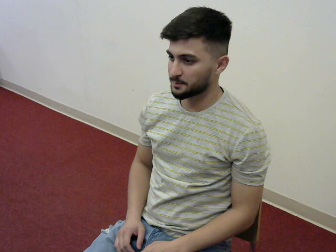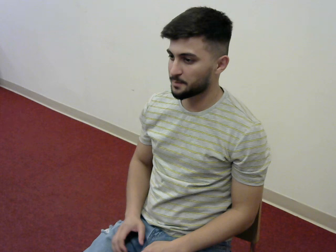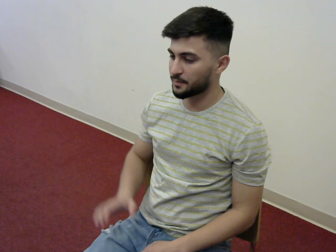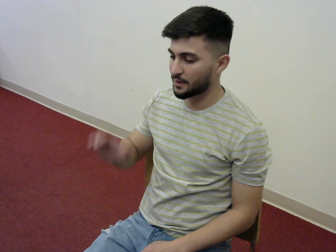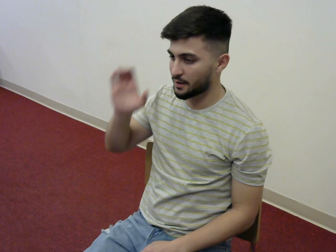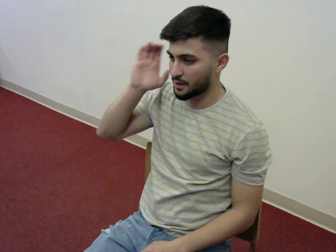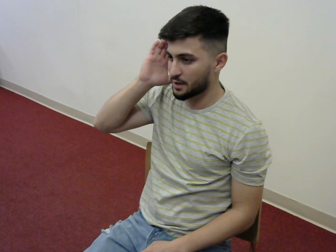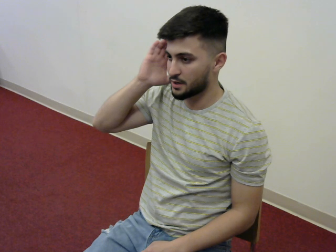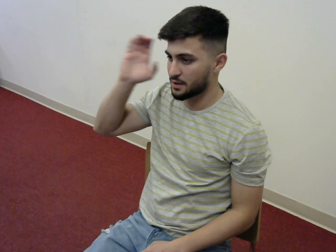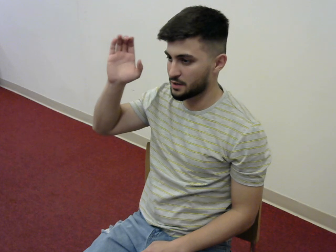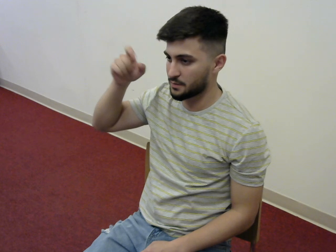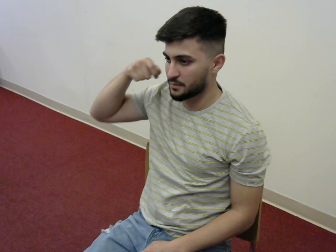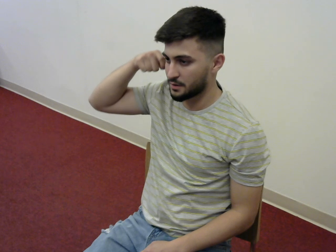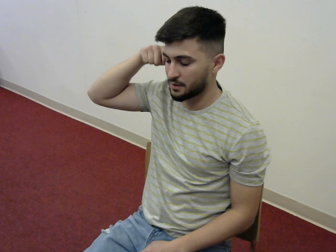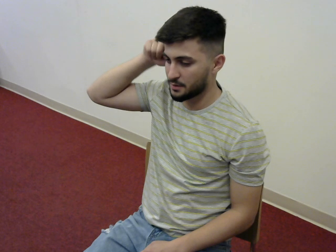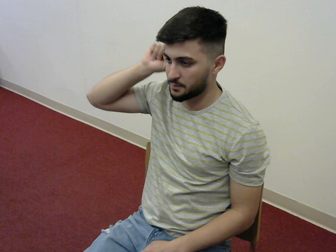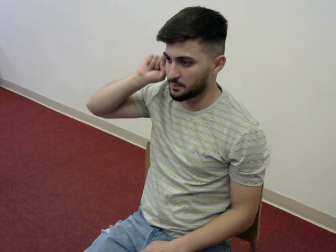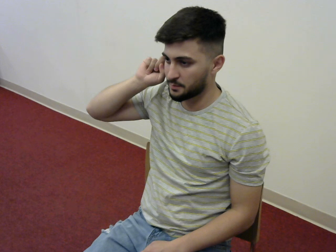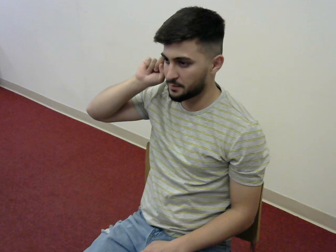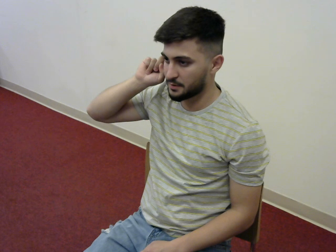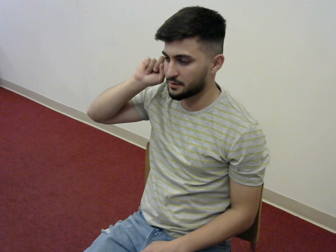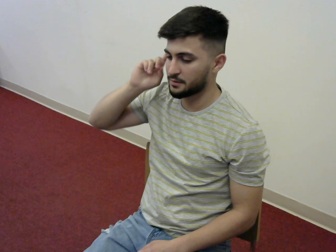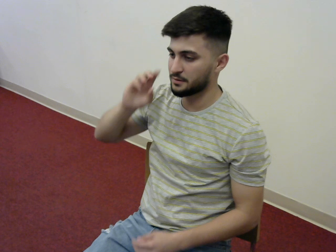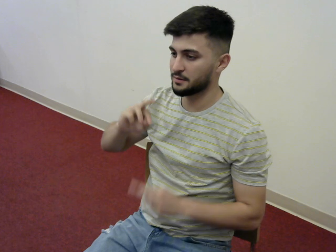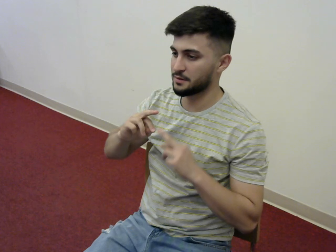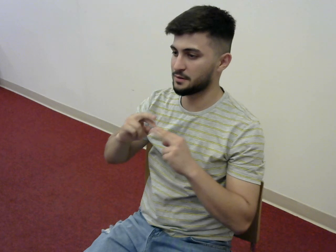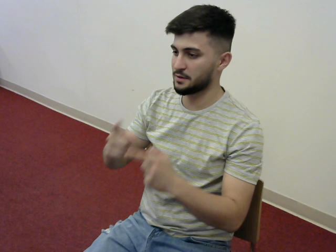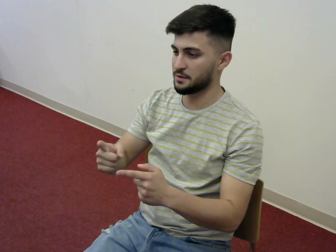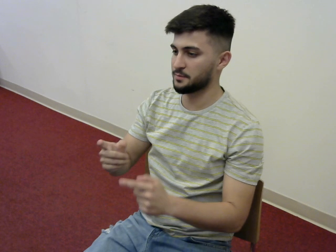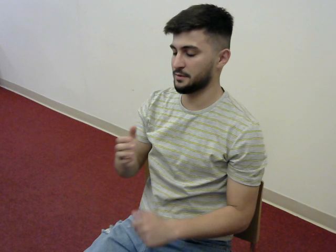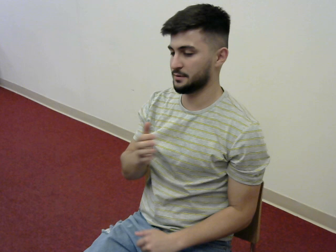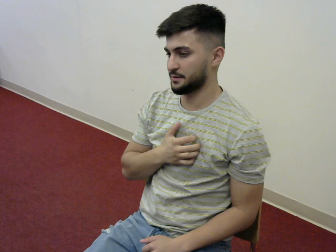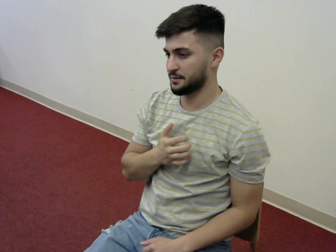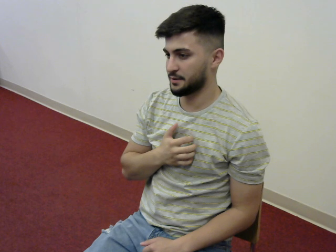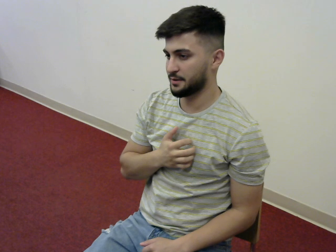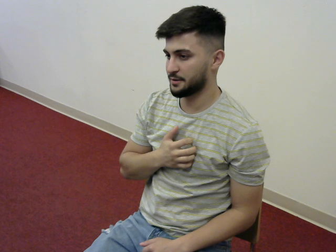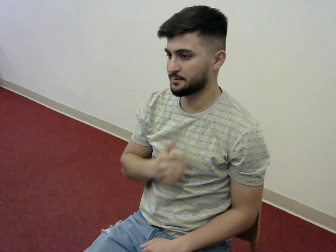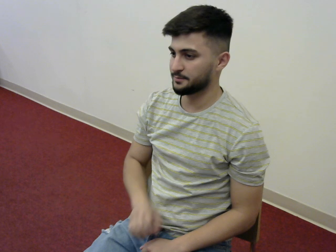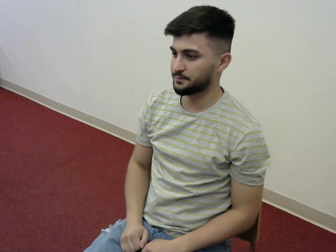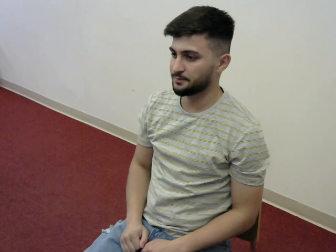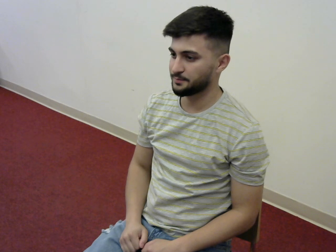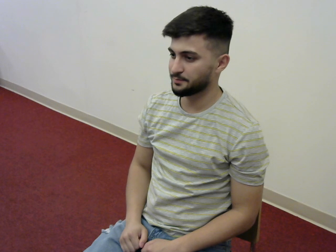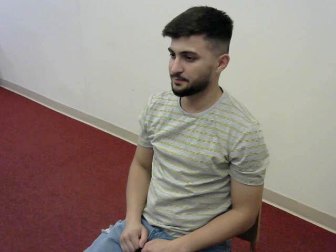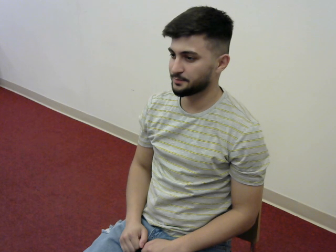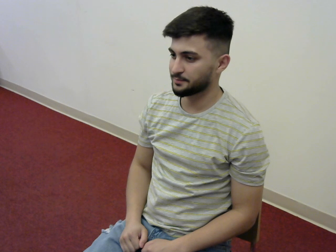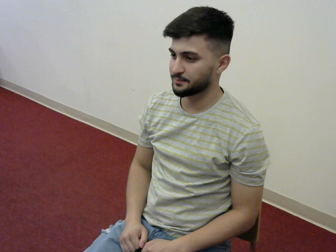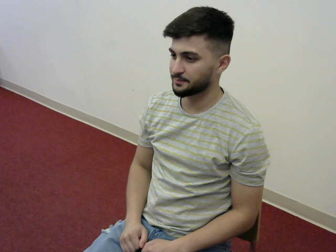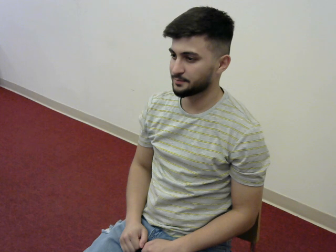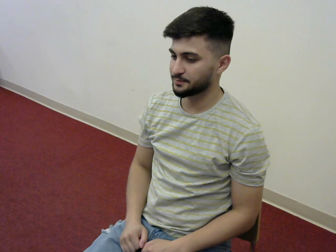Eşitmə aparatını dəyişmək istəyirəm